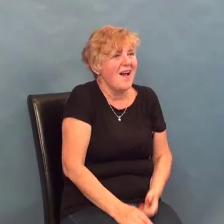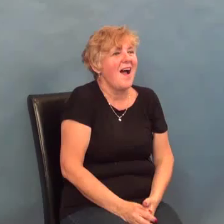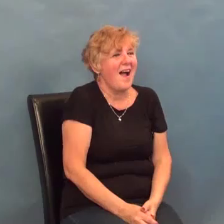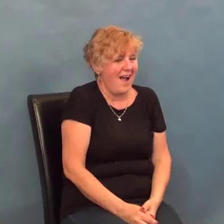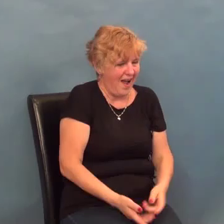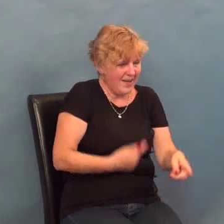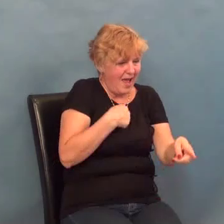Mnie inaczej pasuje.